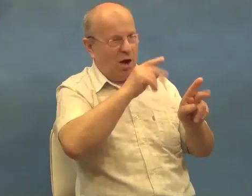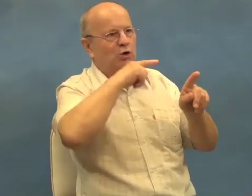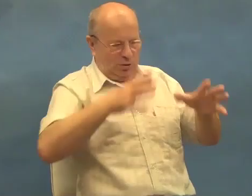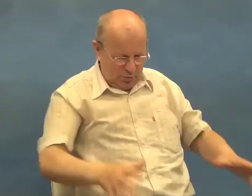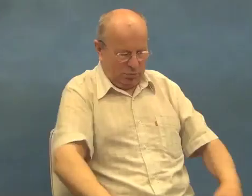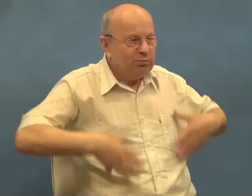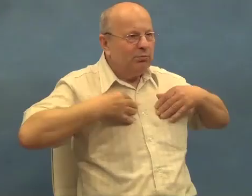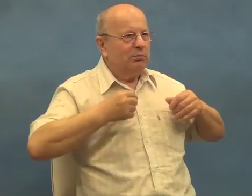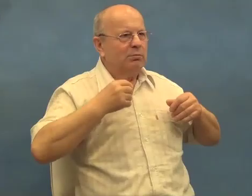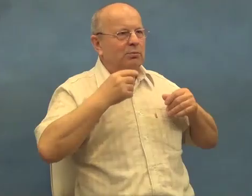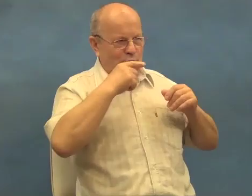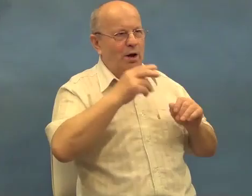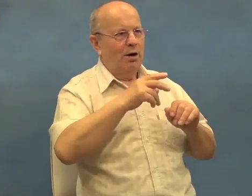Czerwone ubranie to piżama.